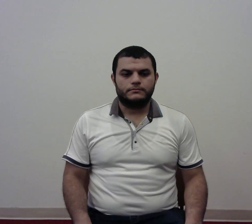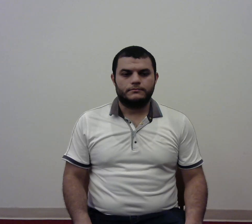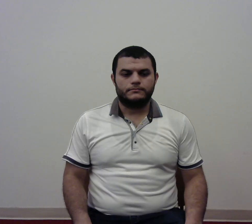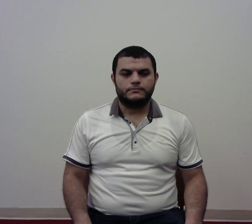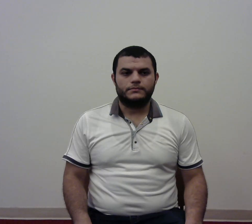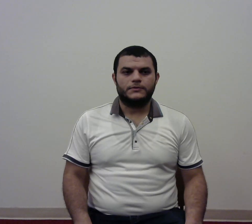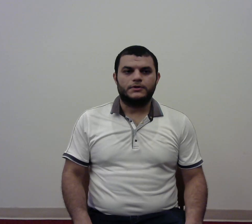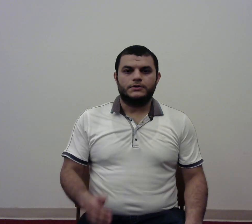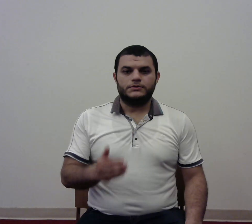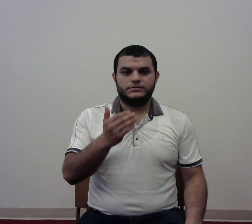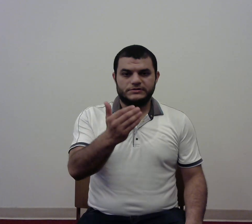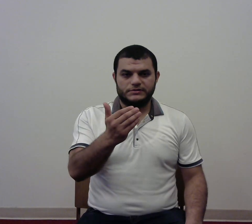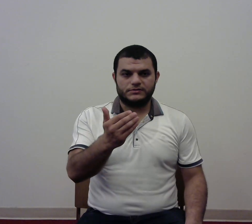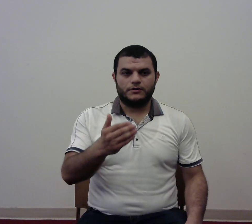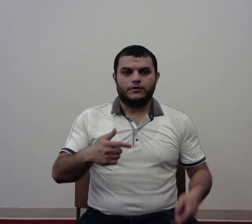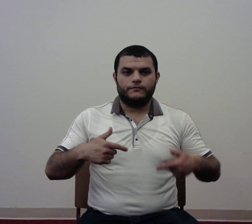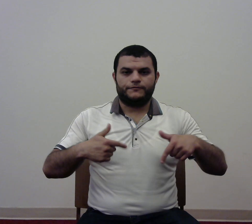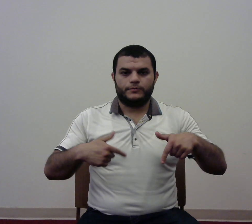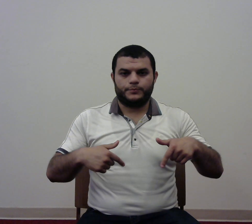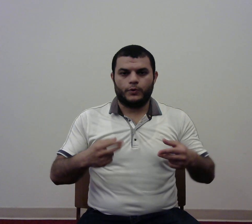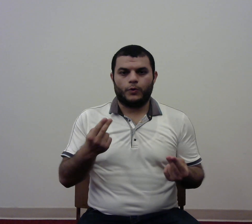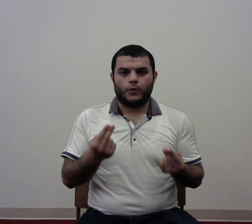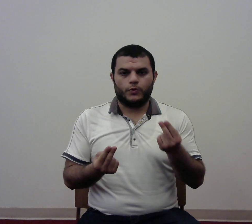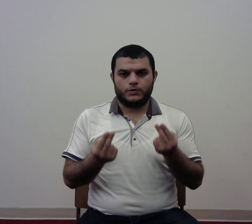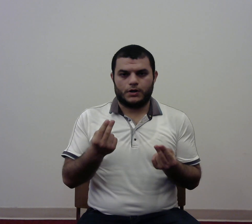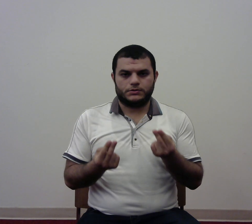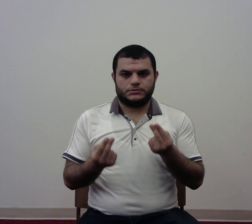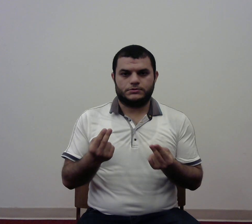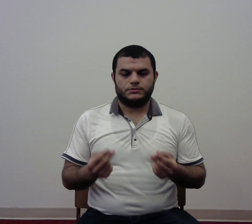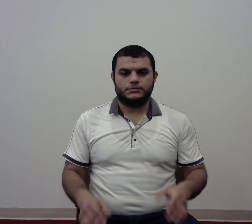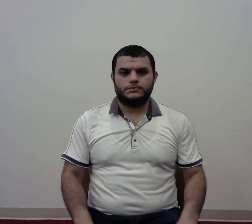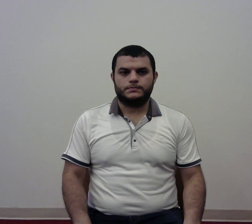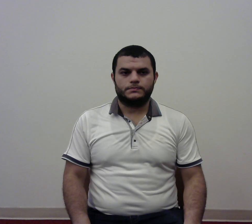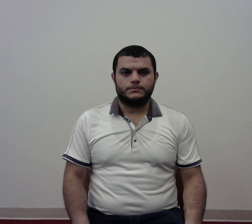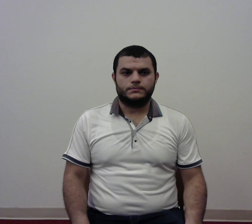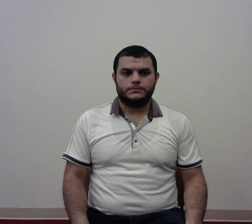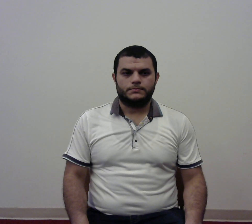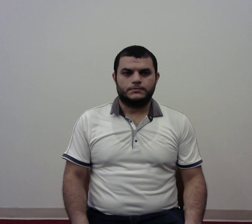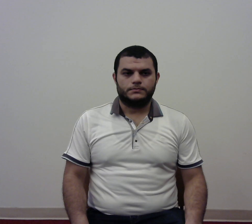Siz futbol oynayırsınız?